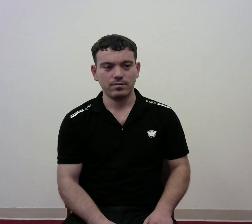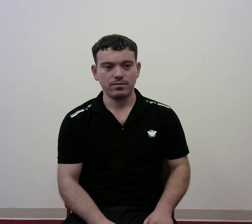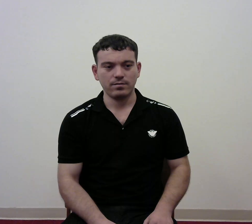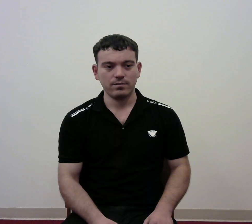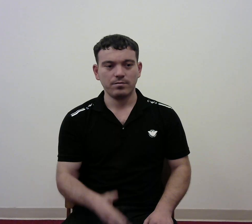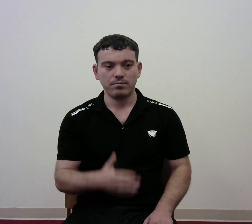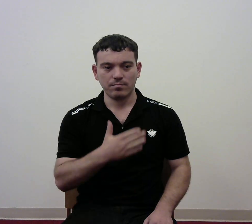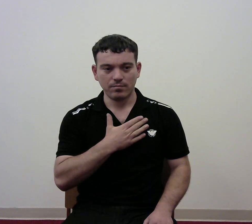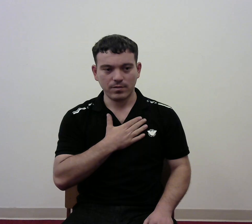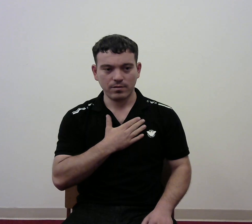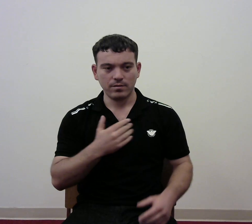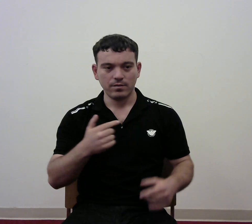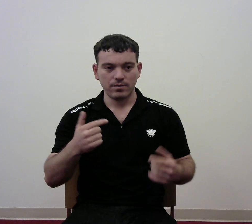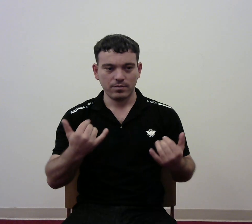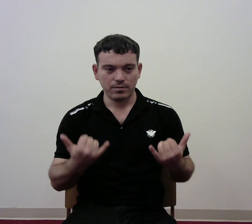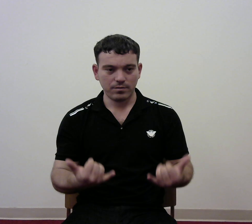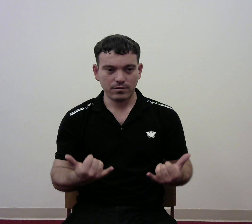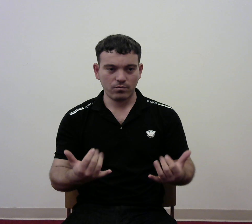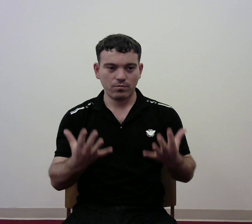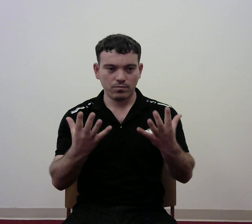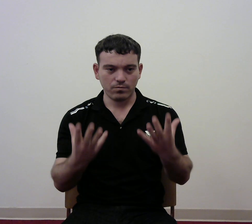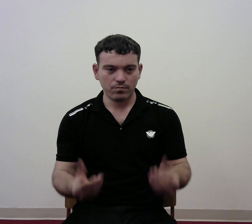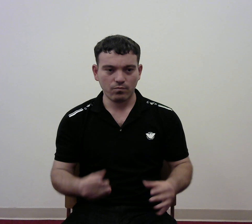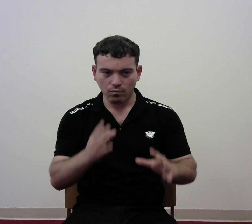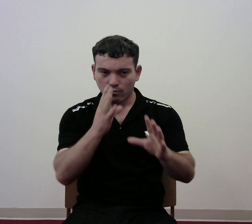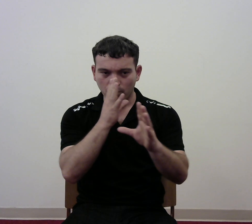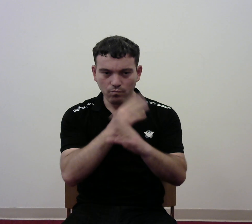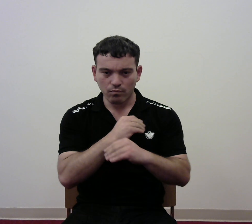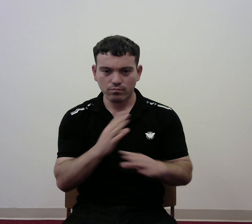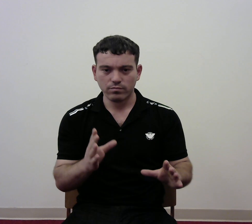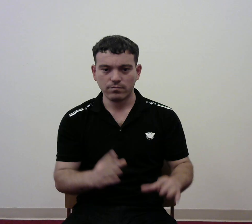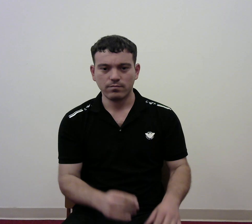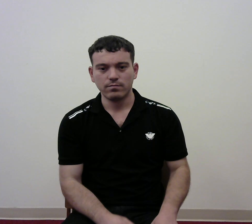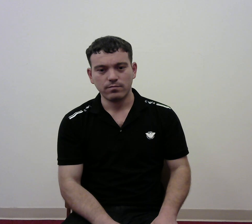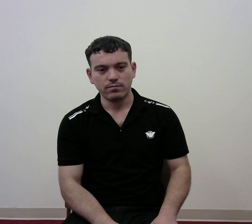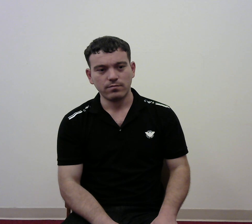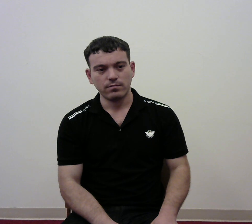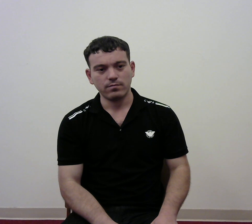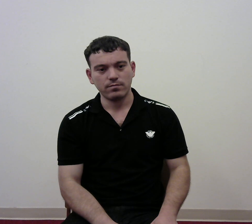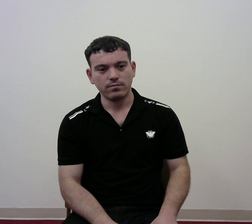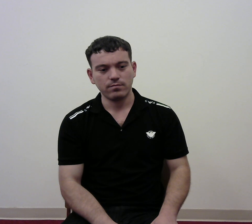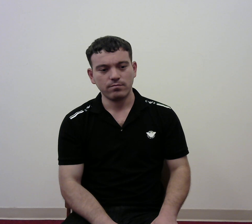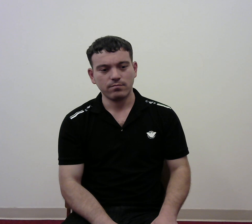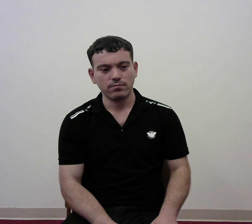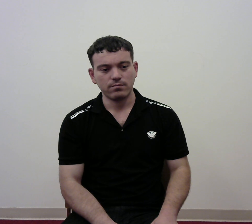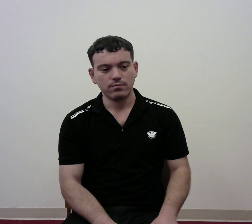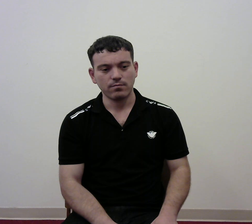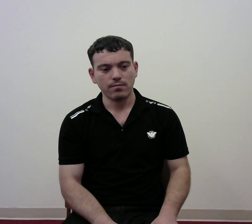Məndə bu gün alınmır